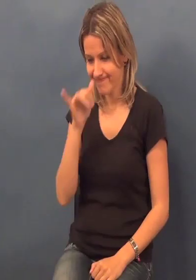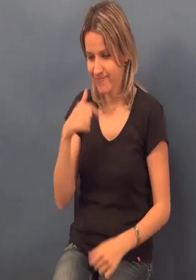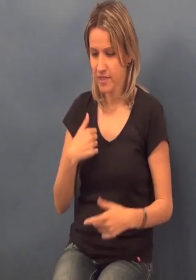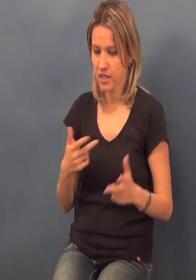Nie mogę.